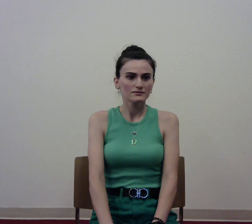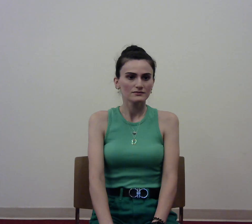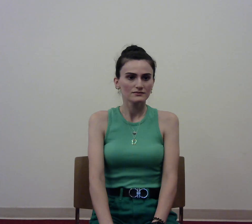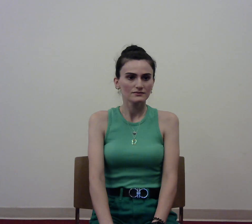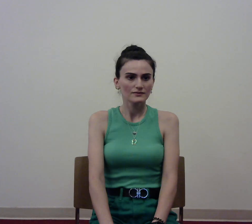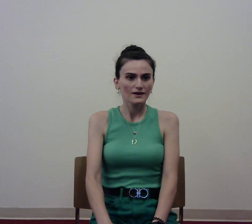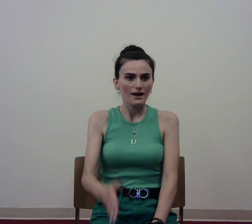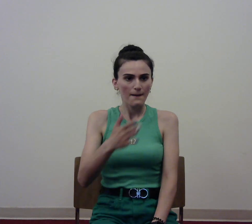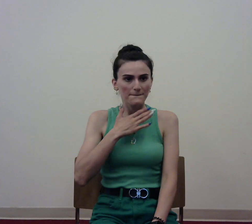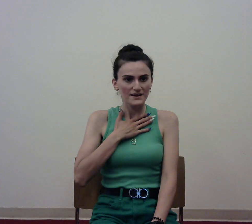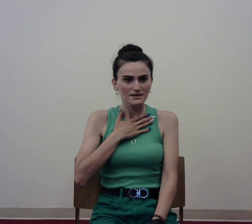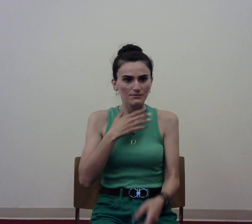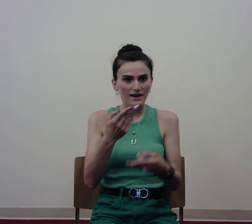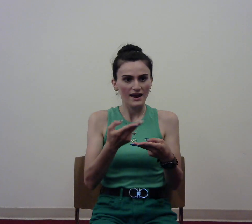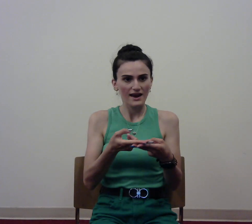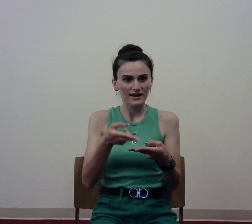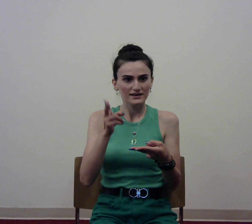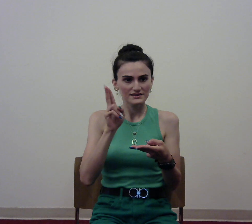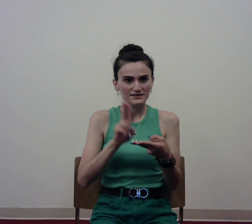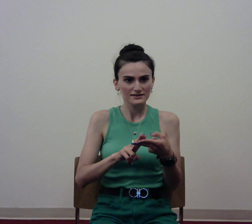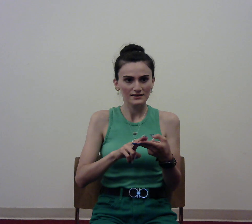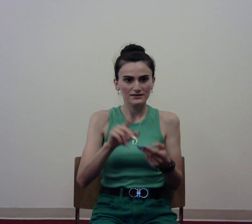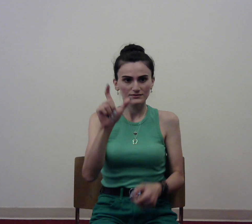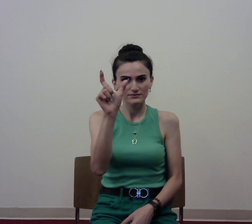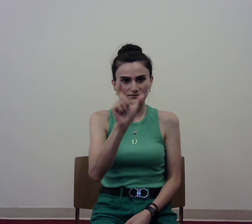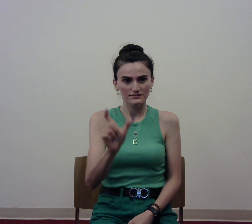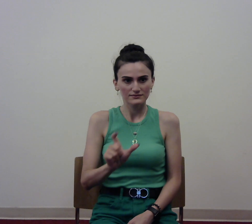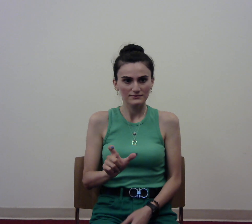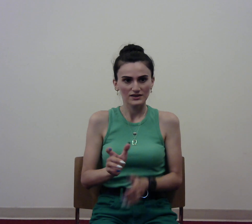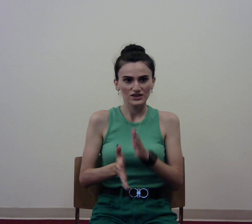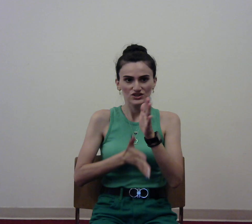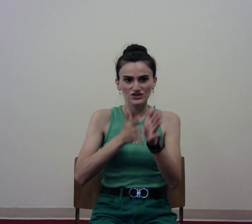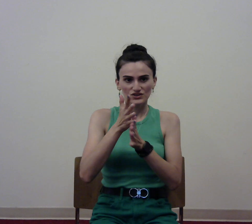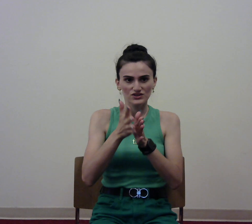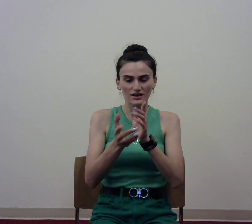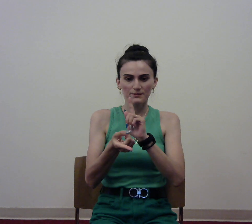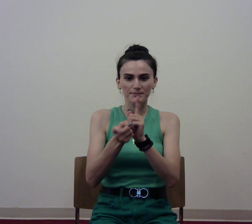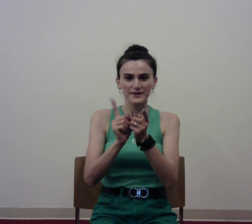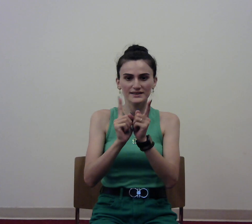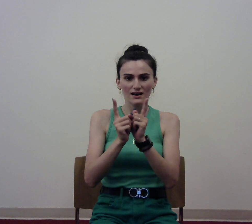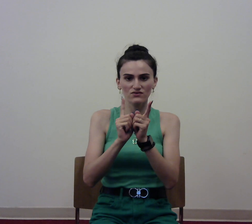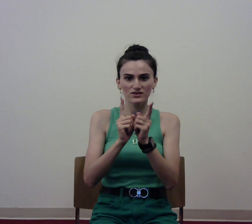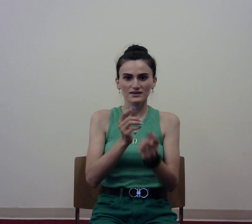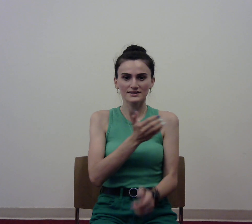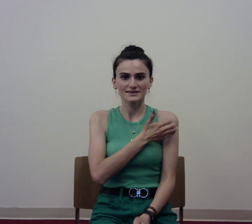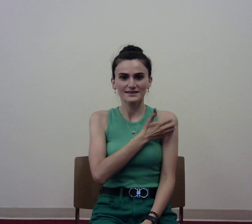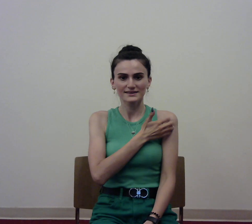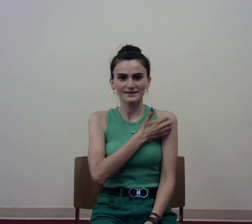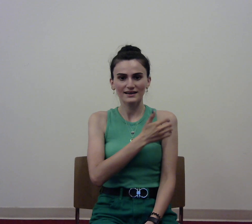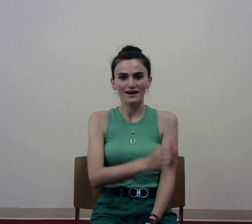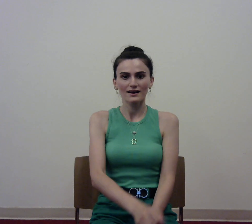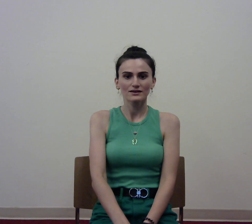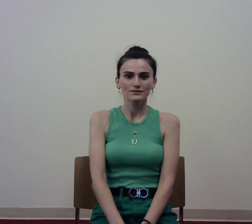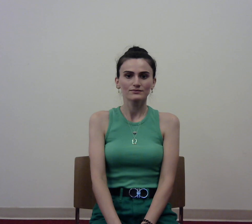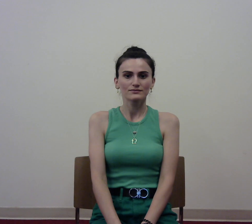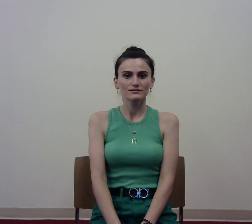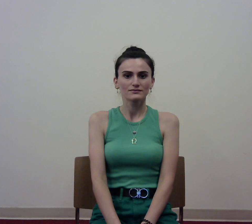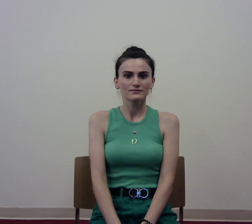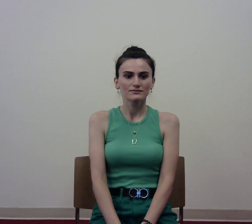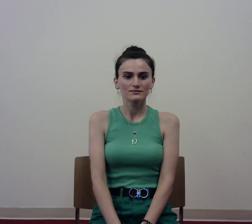Mən bu əsərin surdotərcüməsini istəyirəm